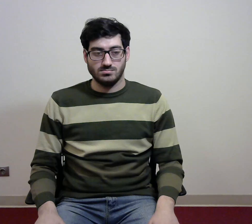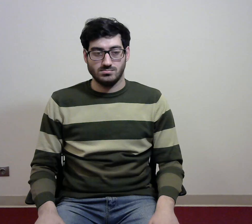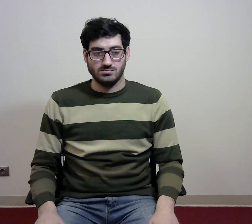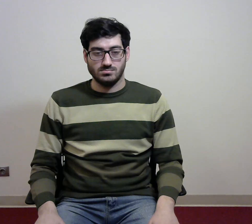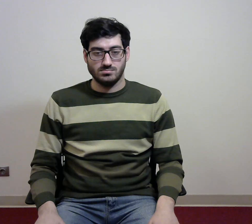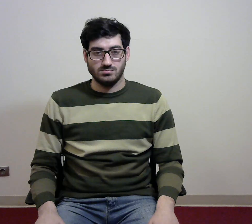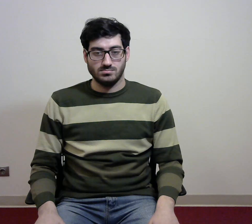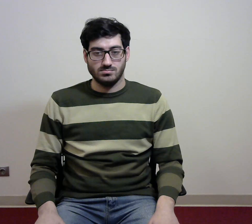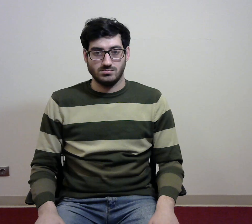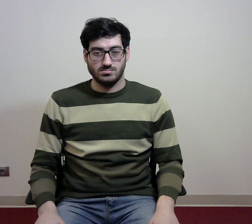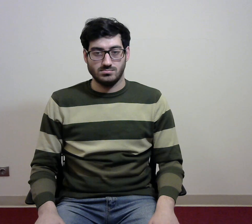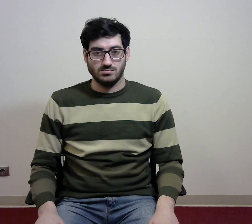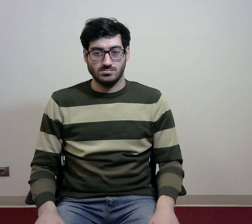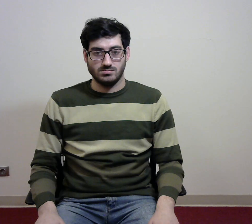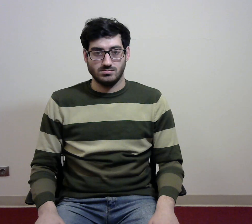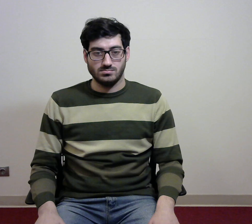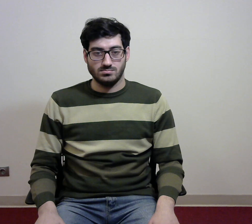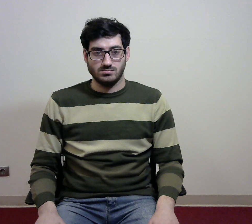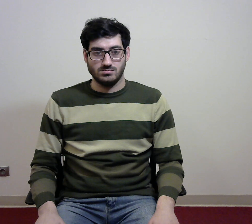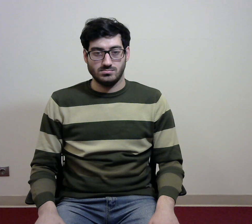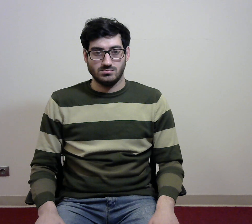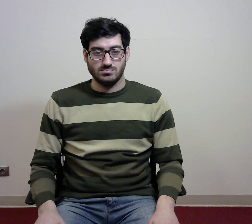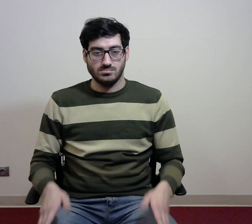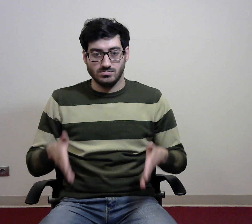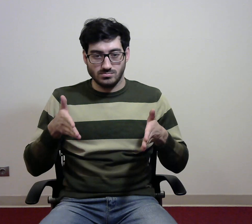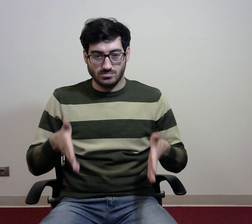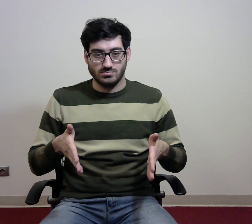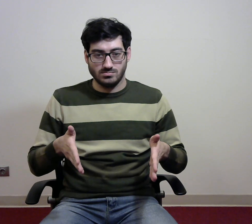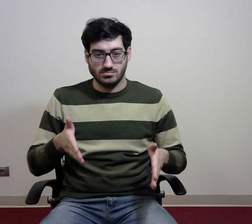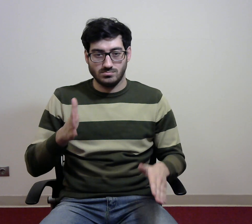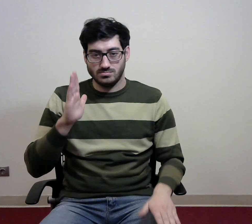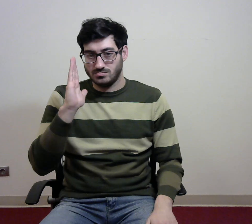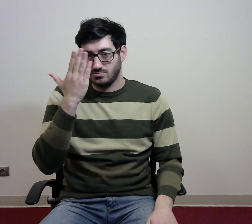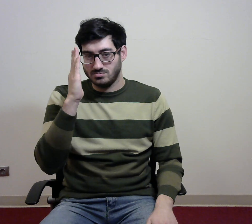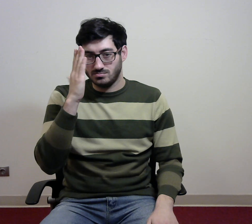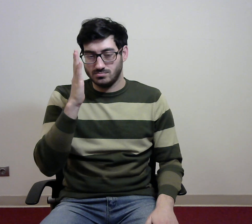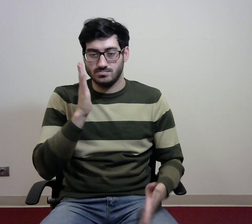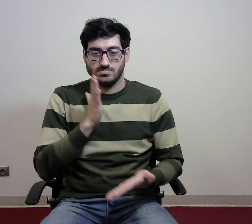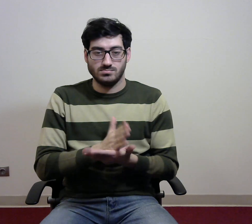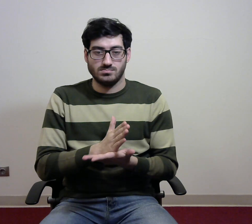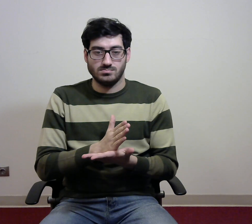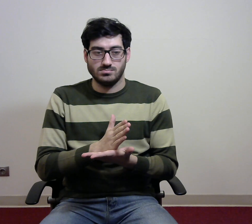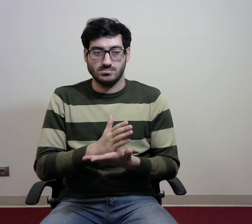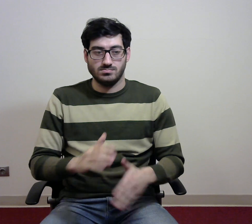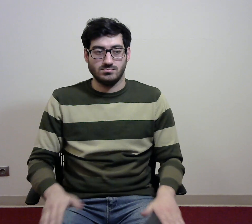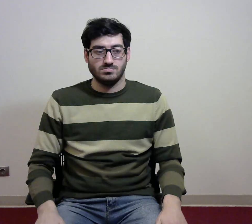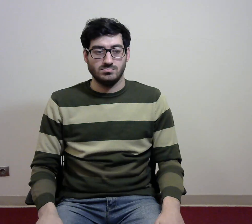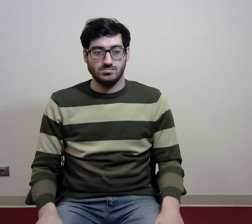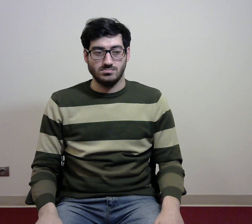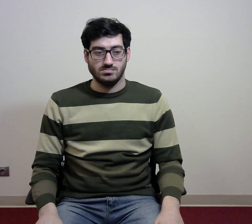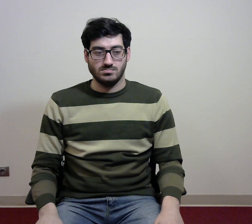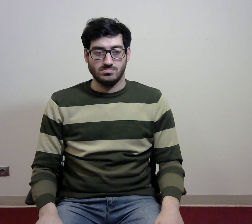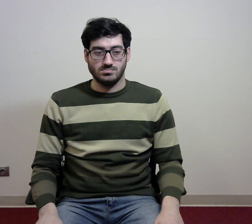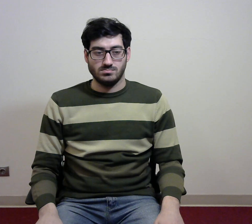Burda güzgü varmı?